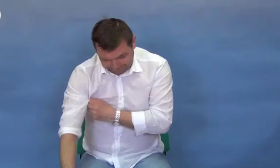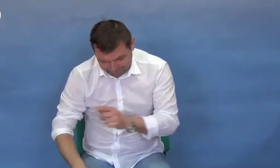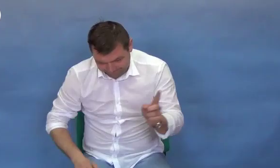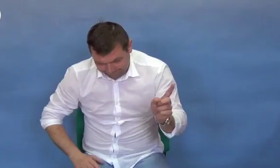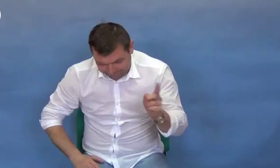Nie.